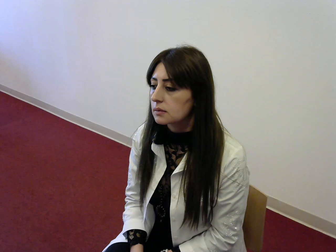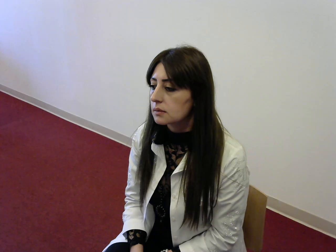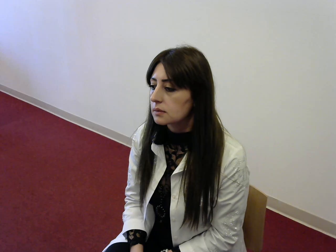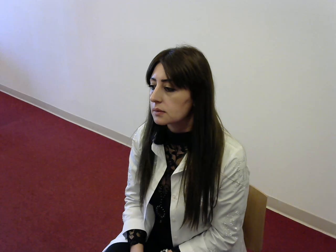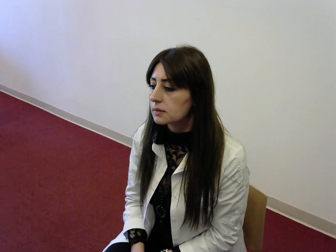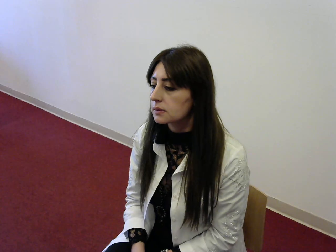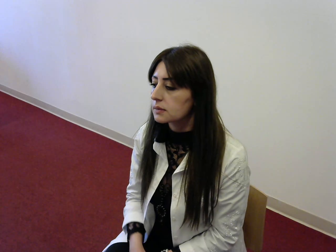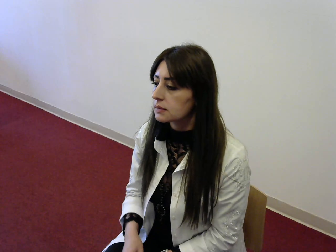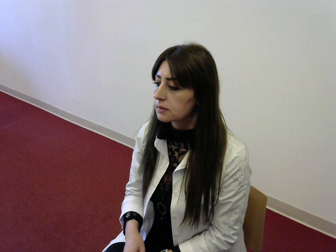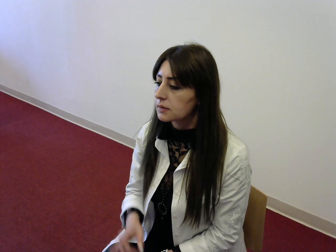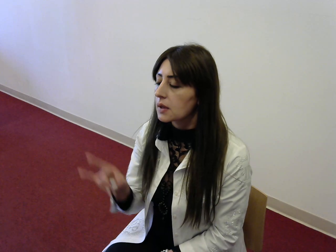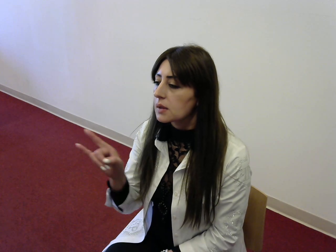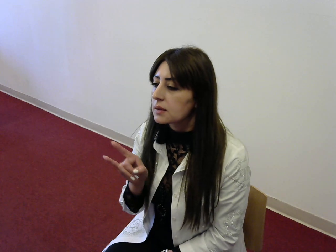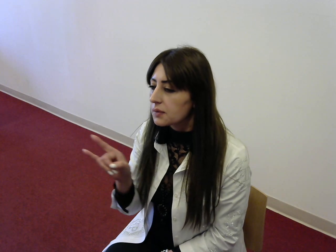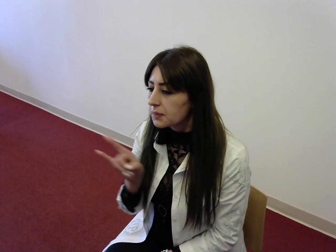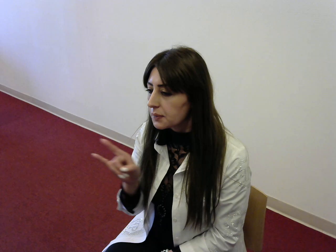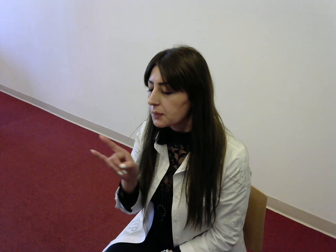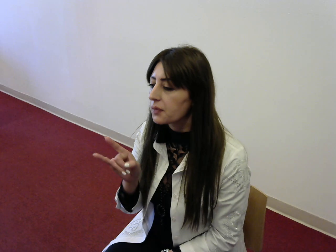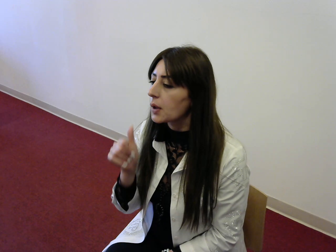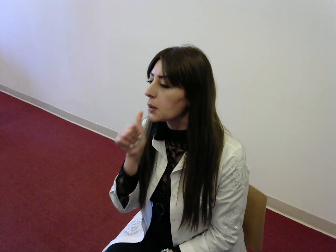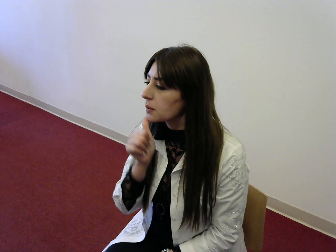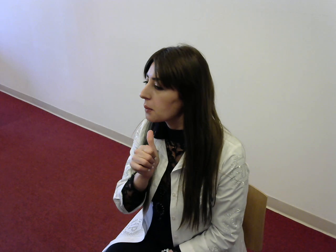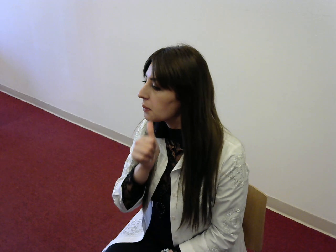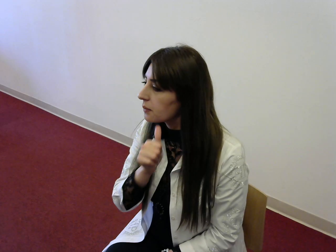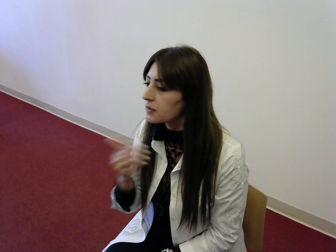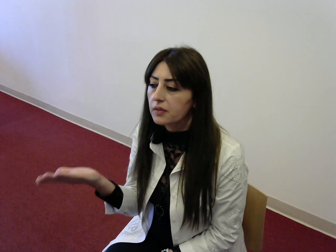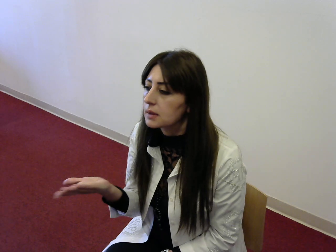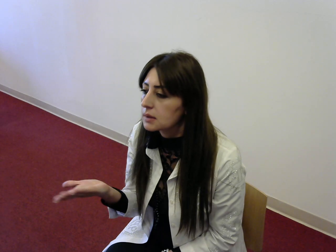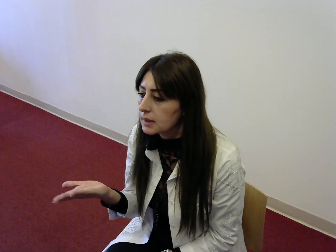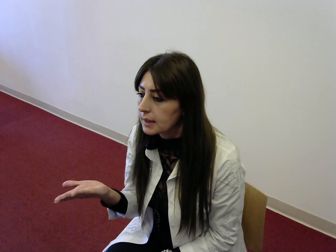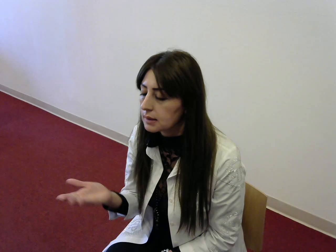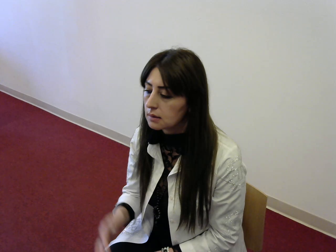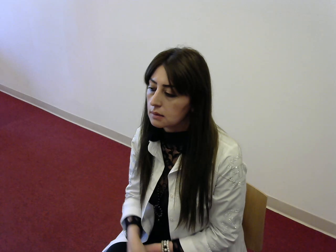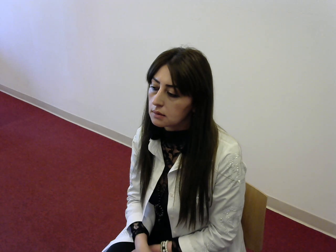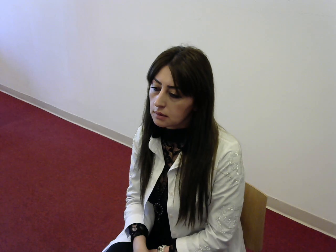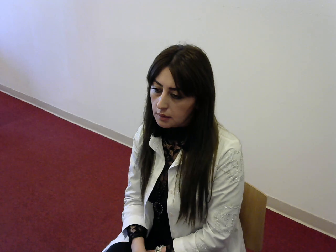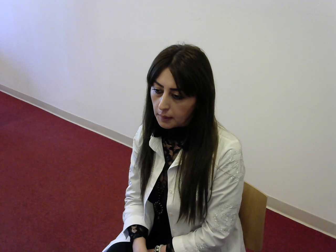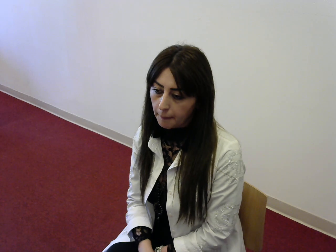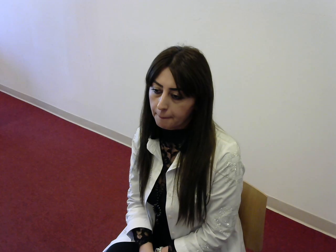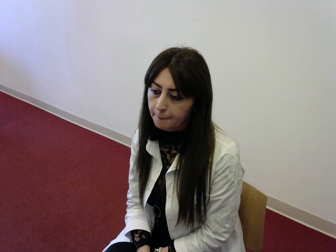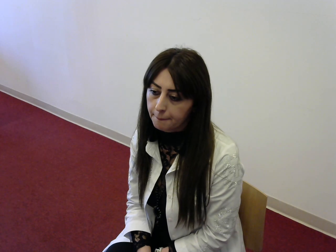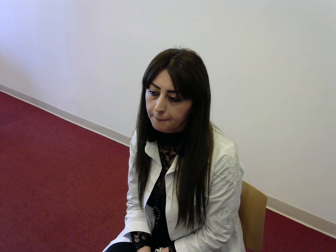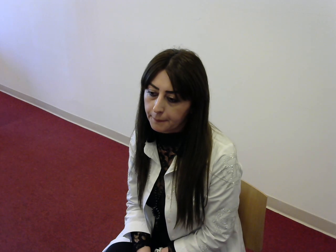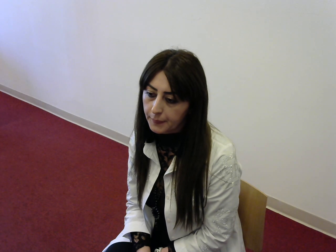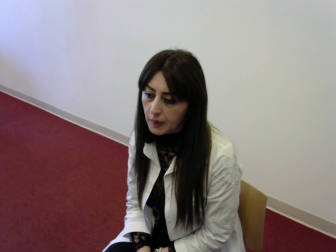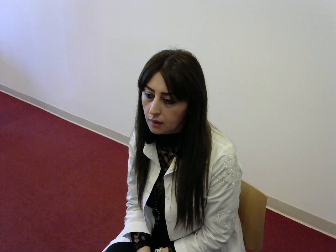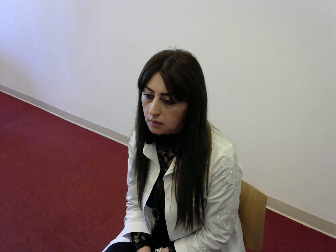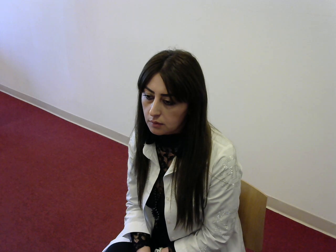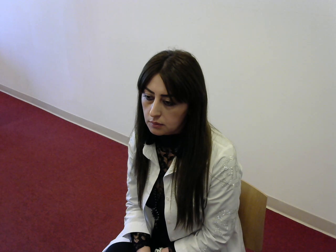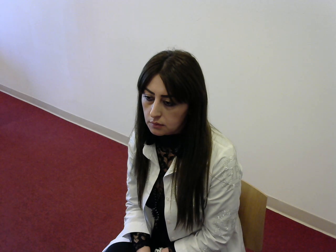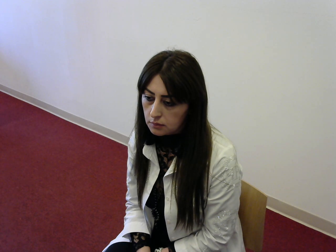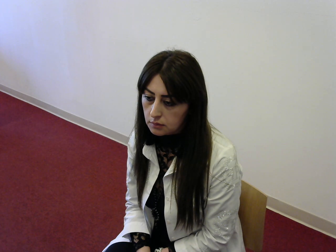WiFi-ın parolu nədir?